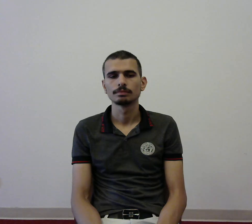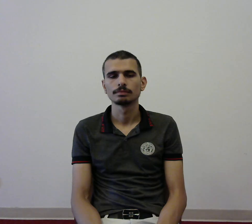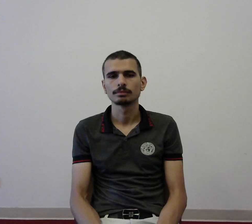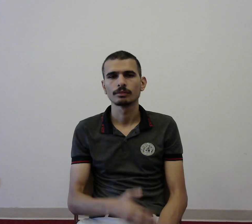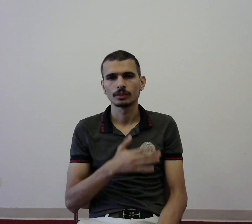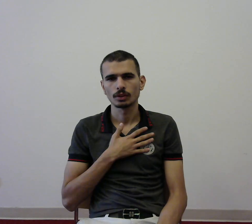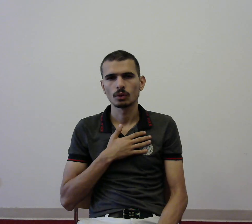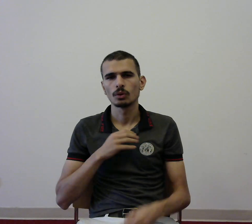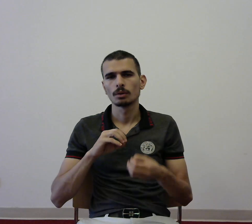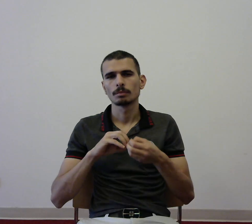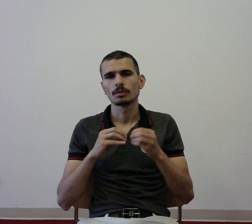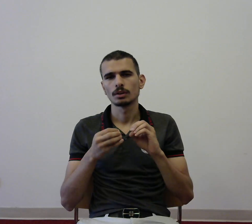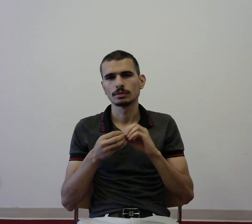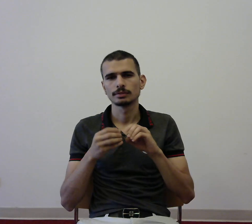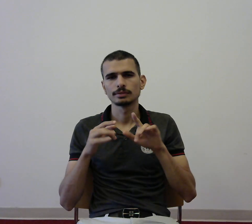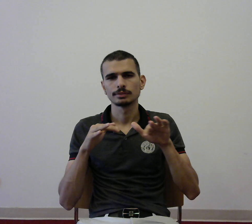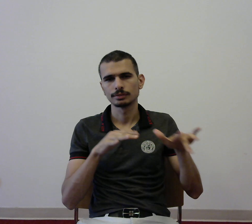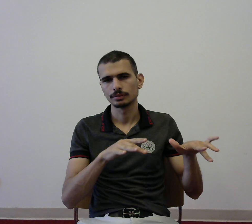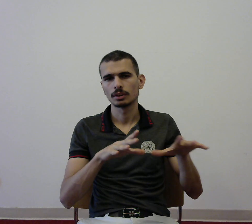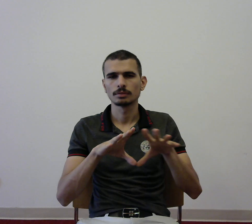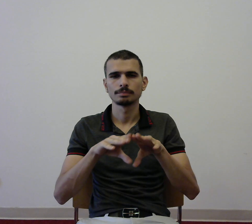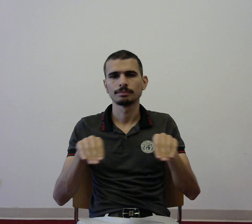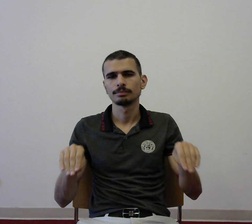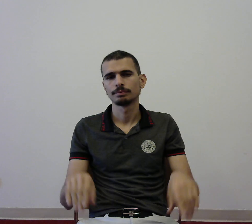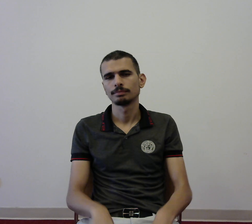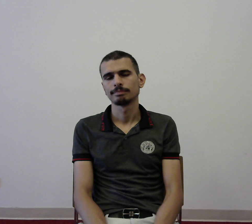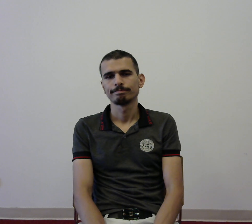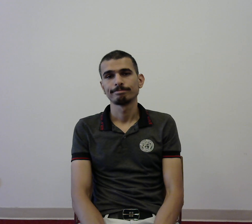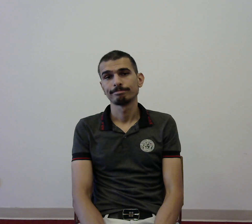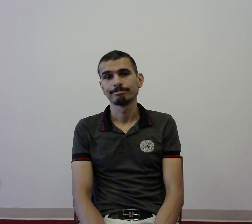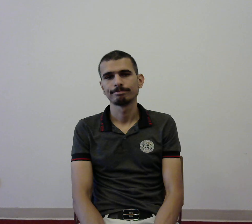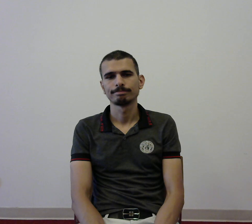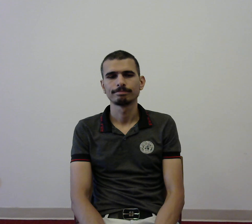Mənim problemim həll olundu